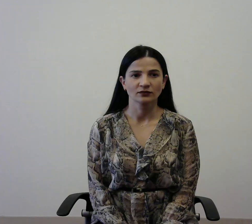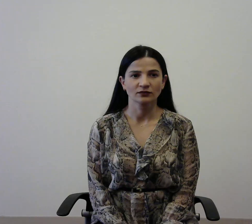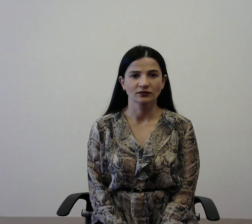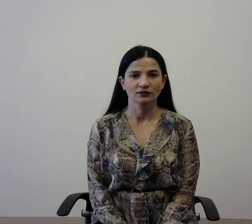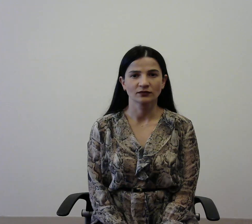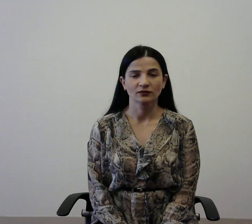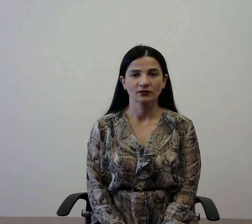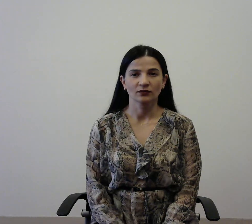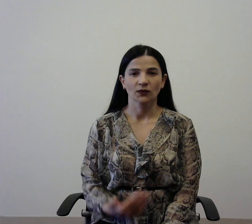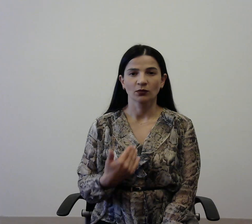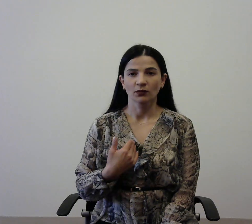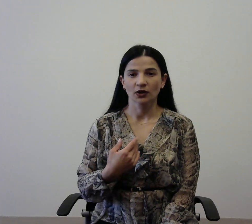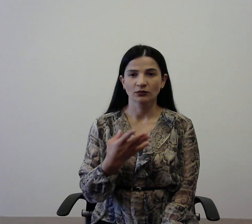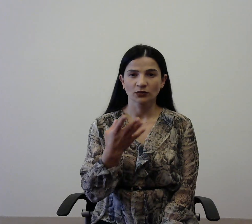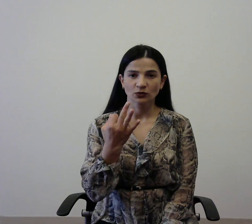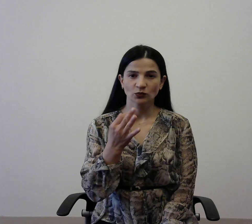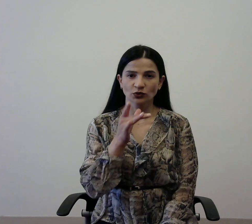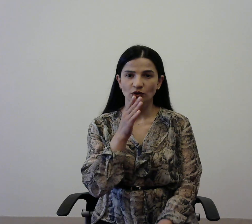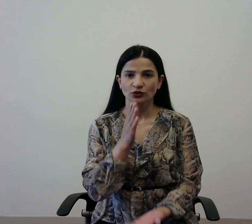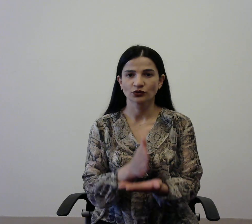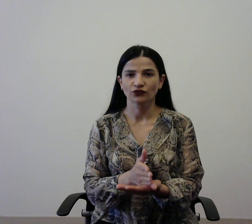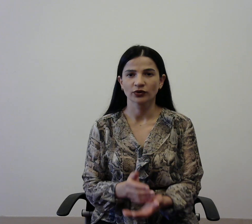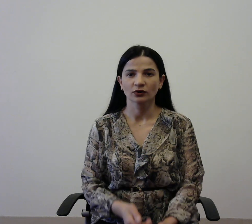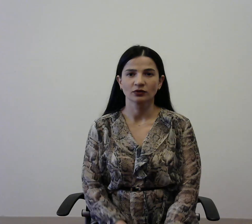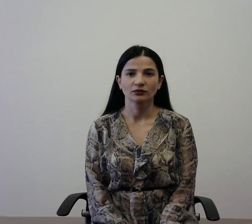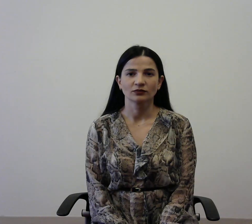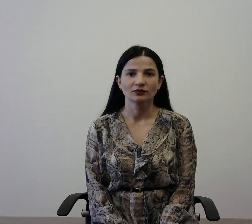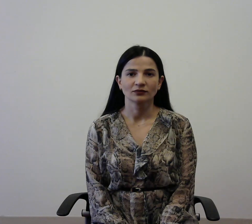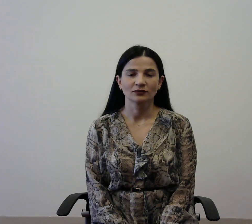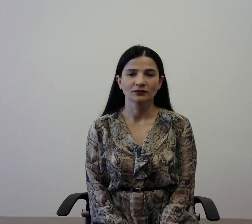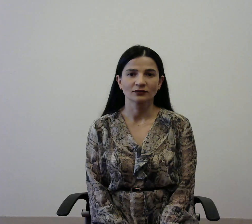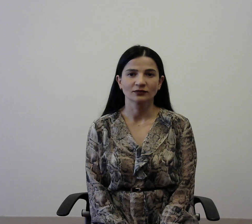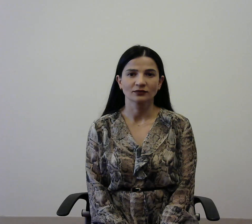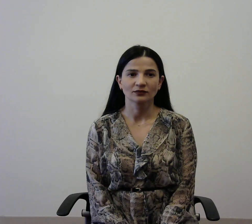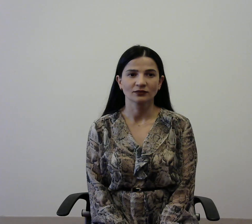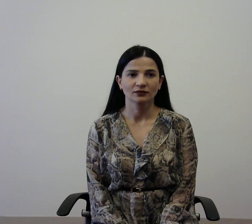Mənim 43 yaşım var